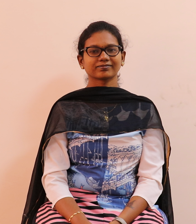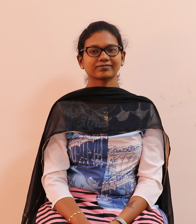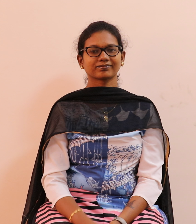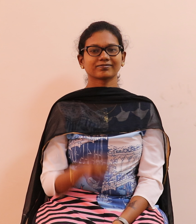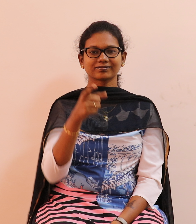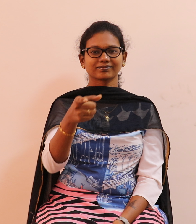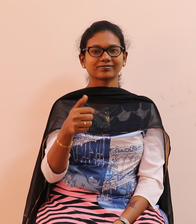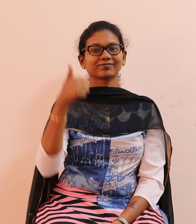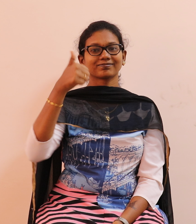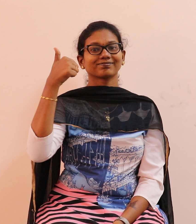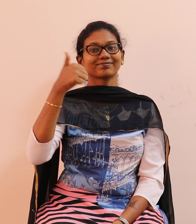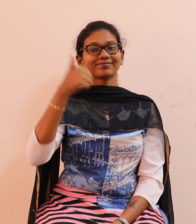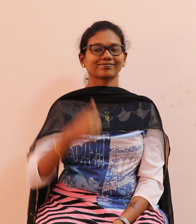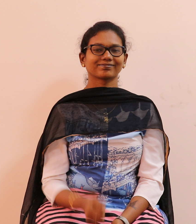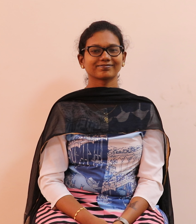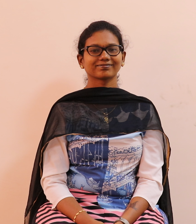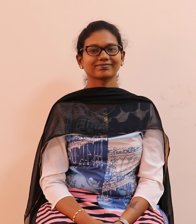you are good